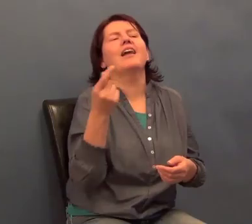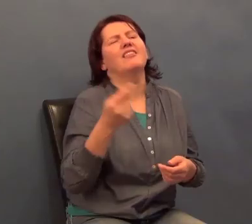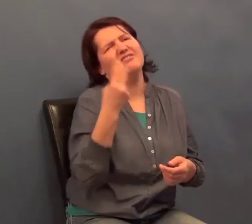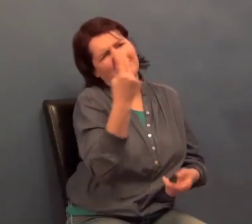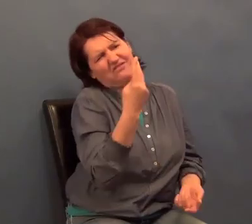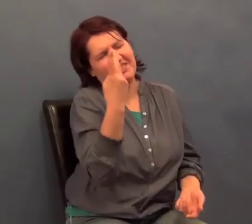Dwa złote.